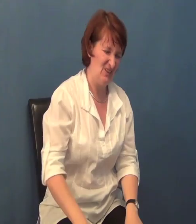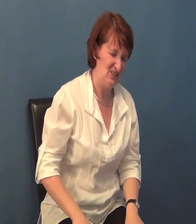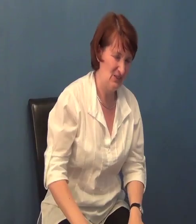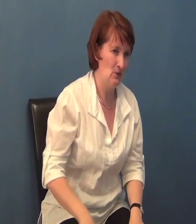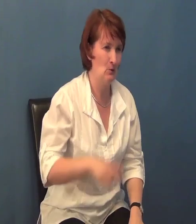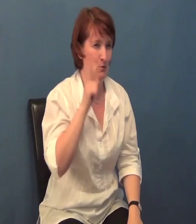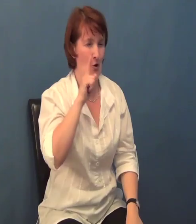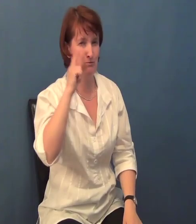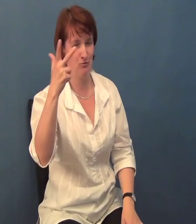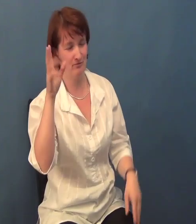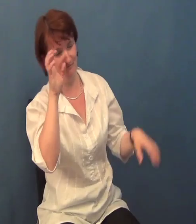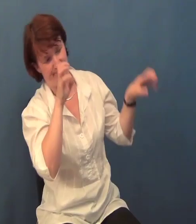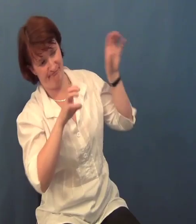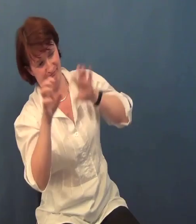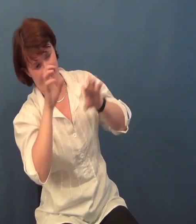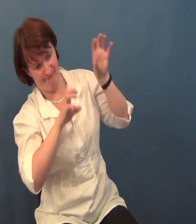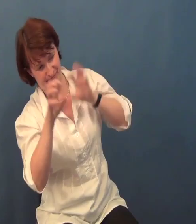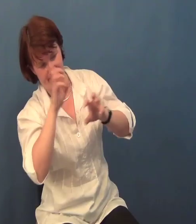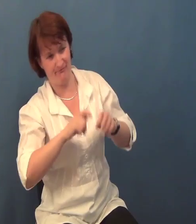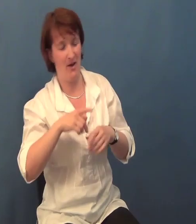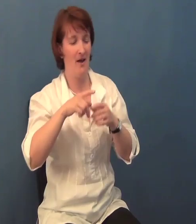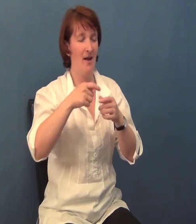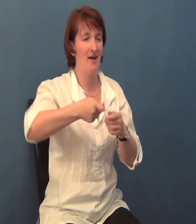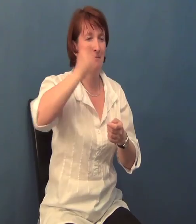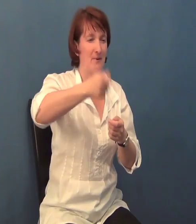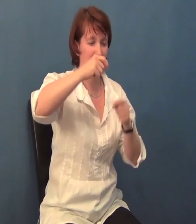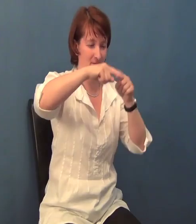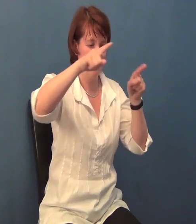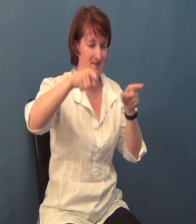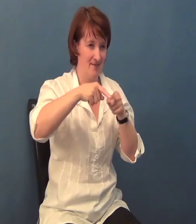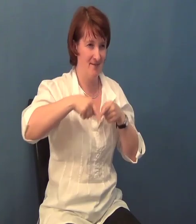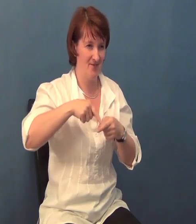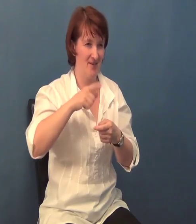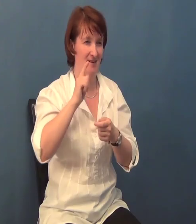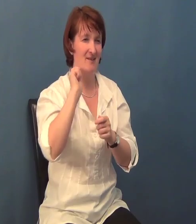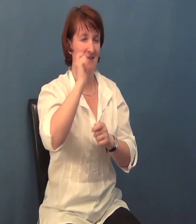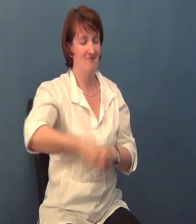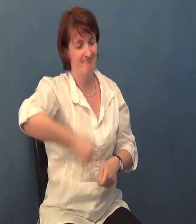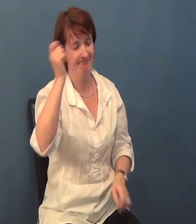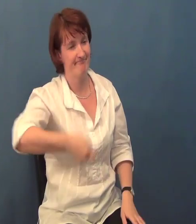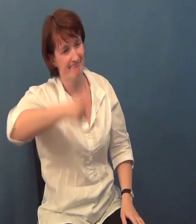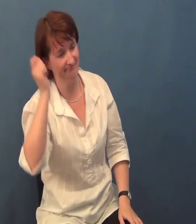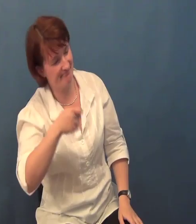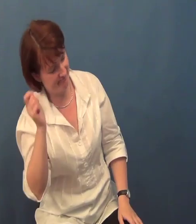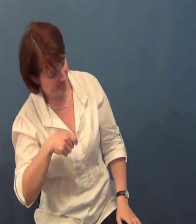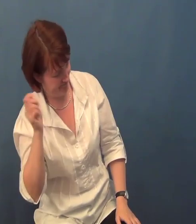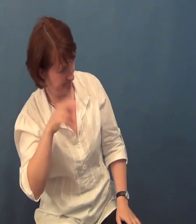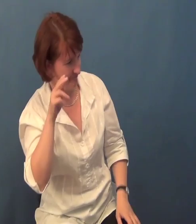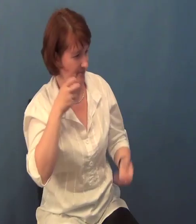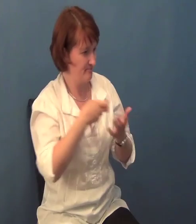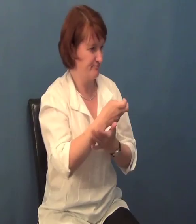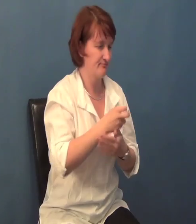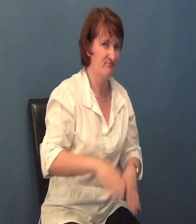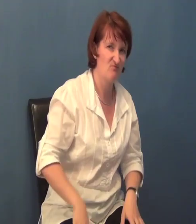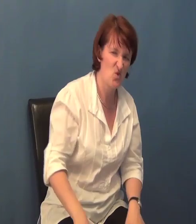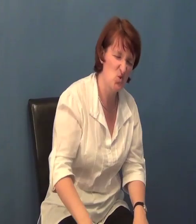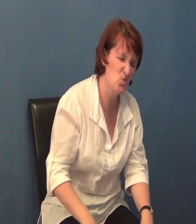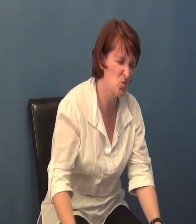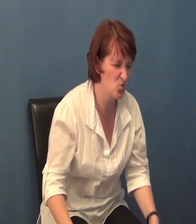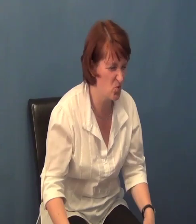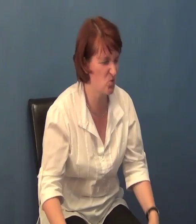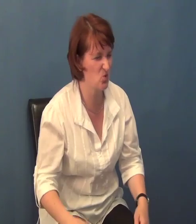Trzech chłopców obserwuje go, jeden z nich odbija piłeczkę rakietką, wiesz, patrzą, że chłopak przewrócił się i bolą go nogi.